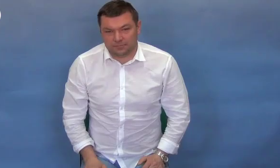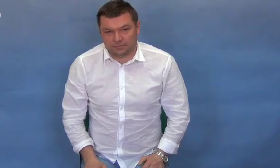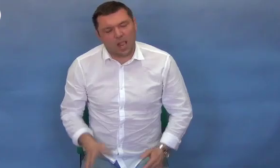Nie...